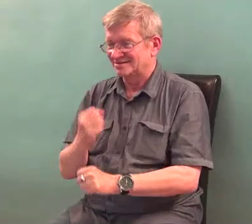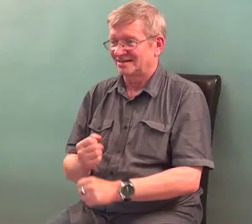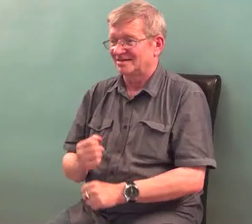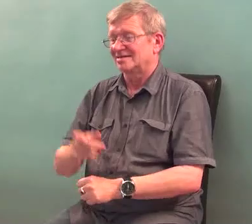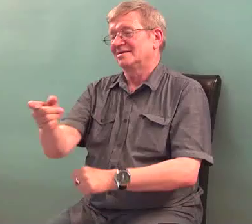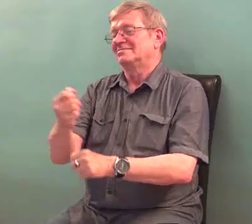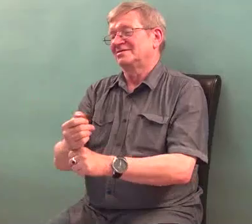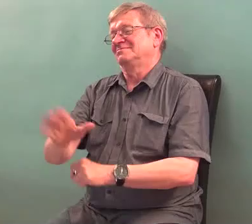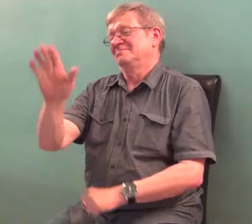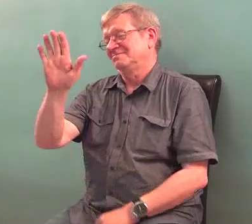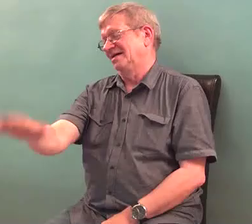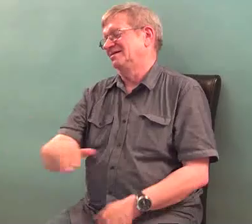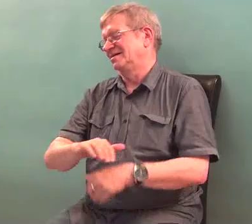Ty masz na szczęście pracę.